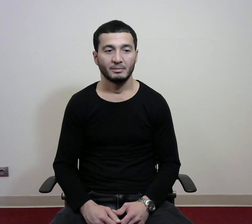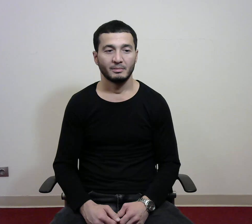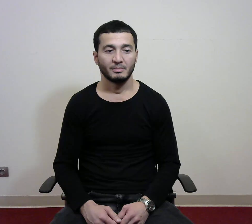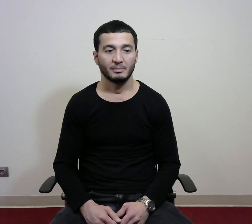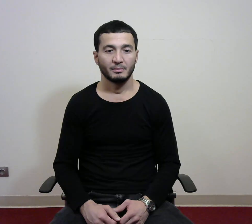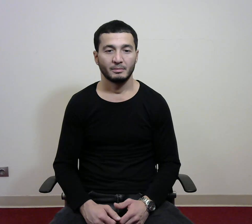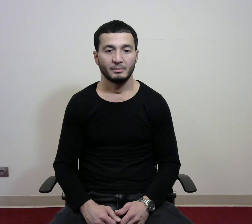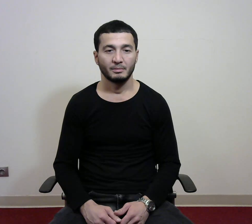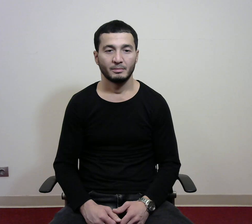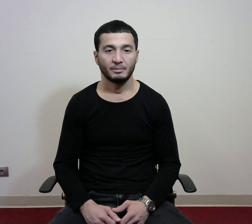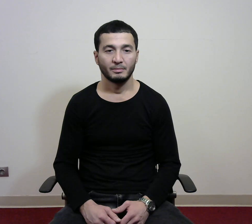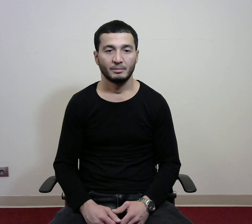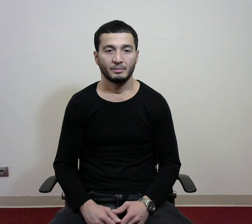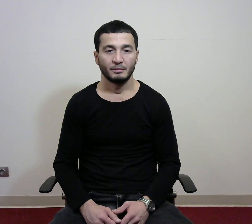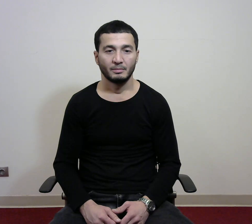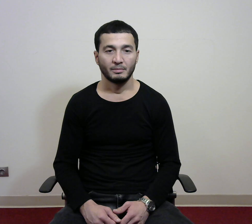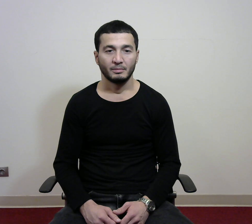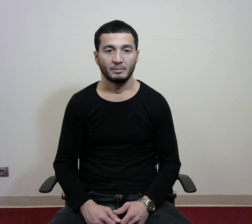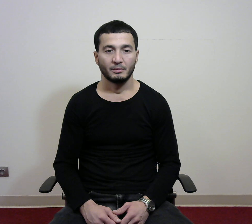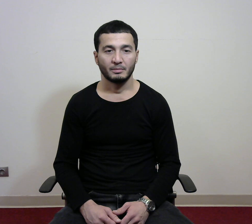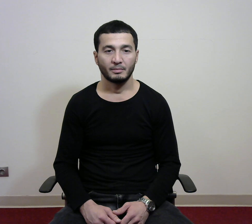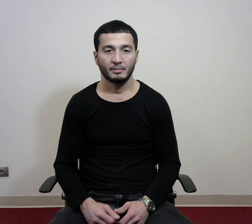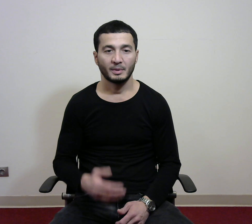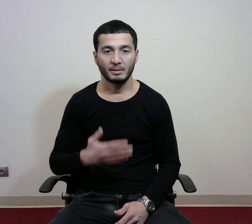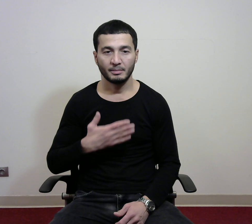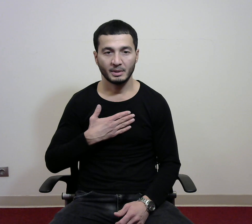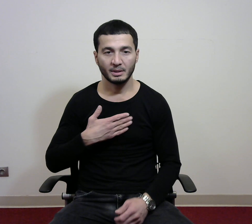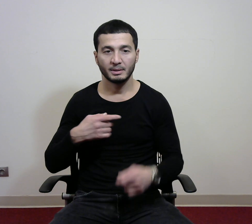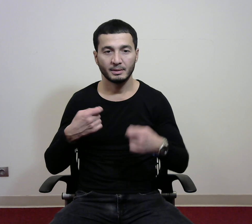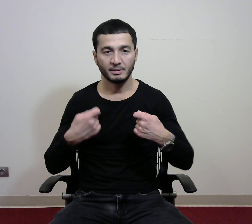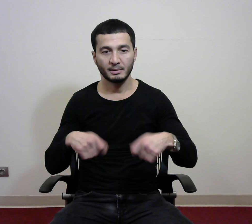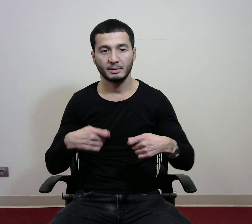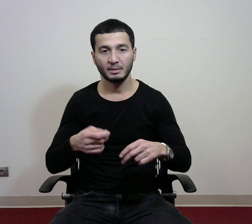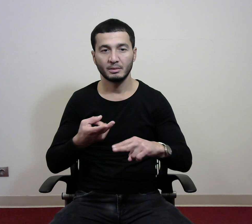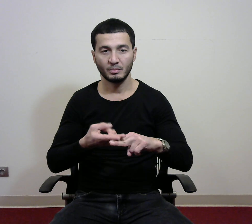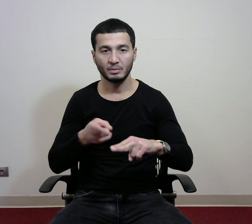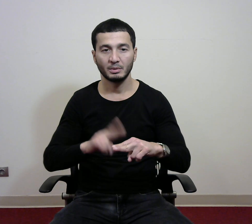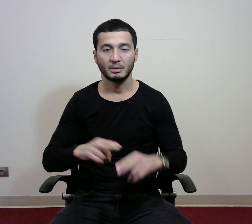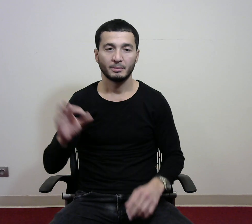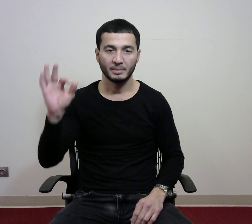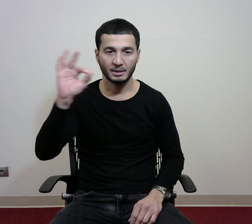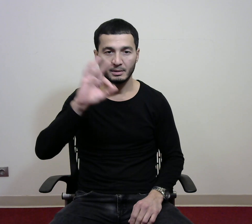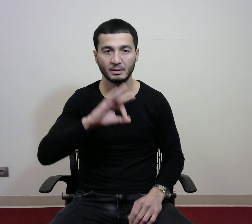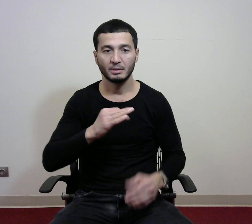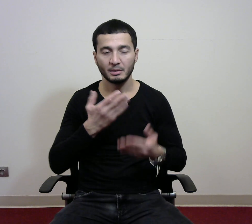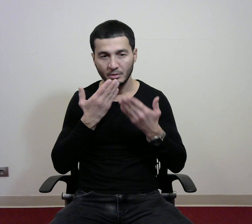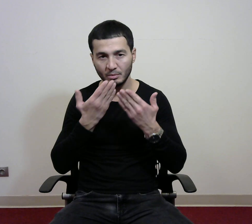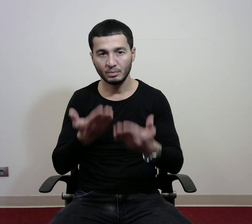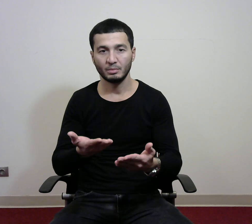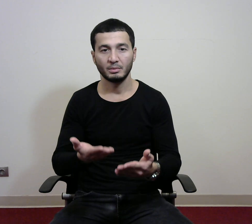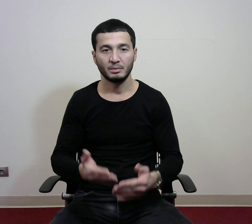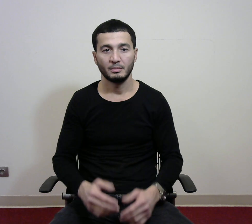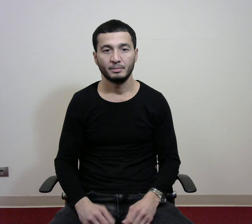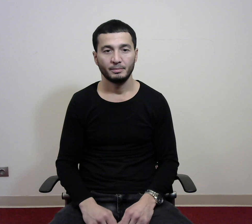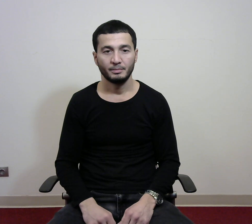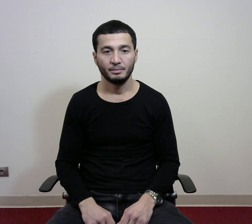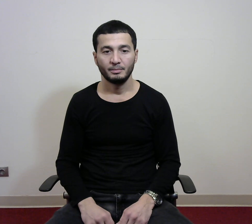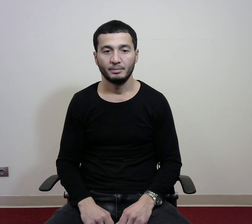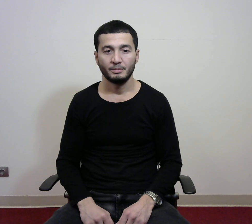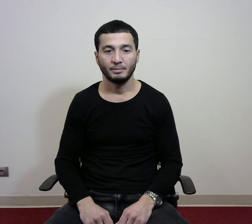Mən satıcıdan bu barədə soruşdum